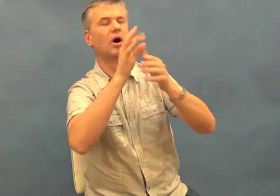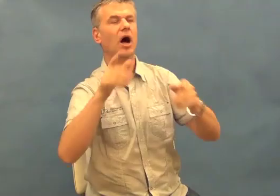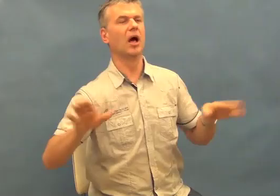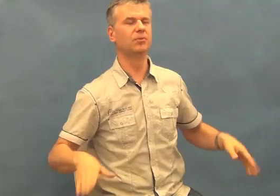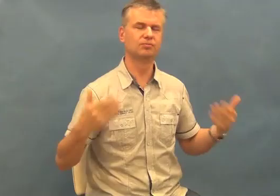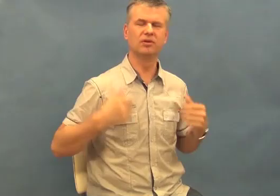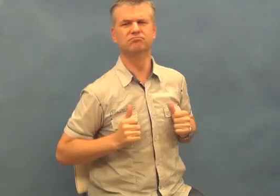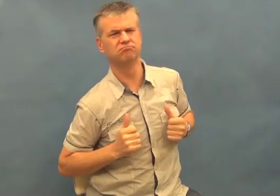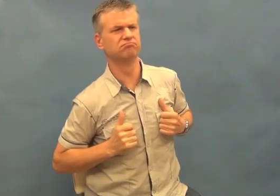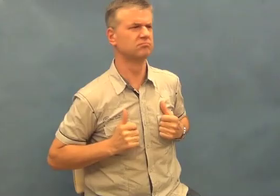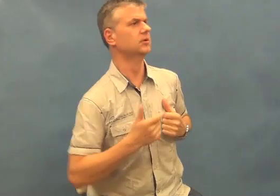Chaplin idzie spacerkiem.